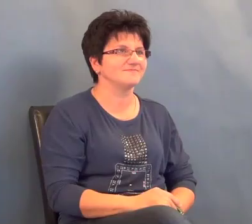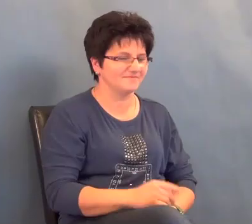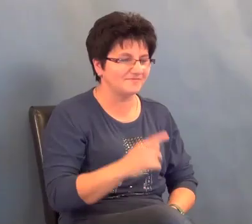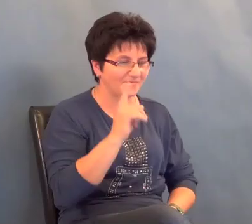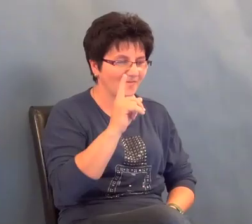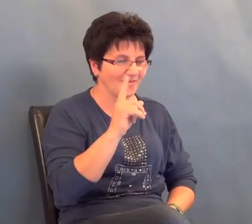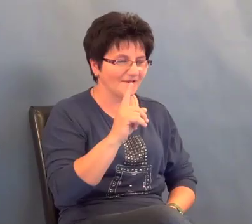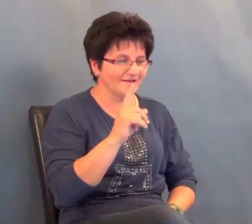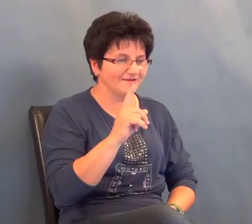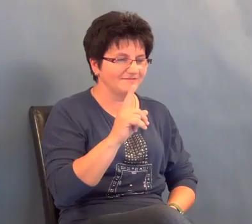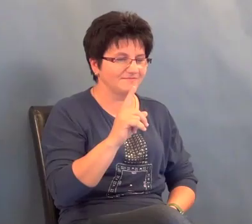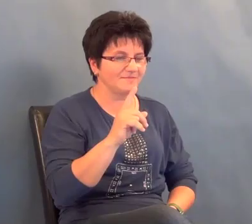Poczekaj.